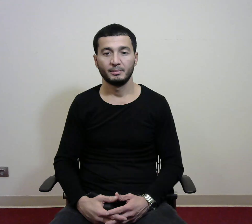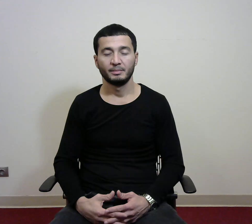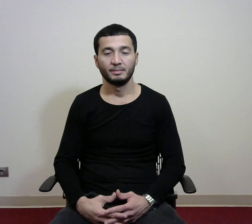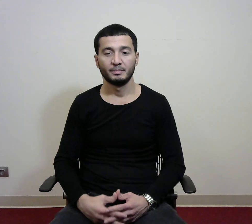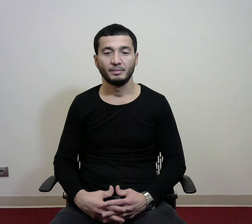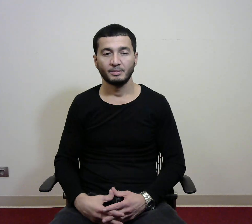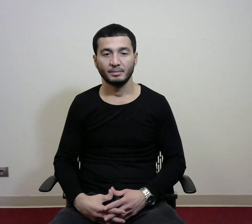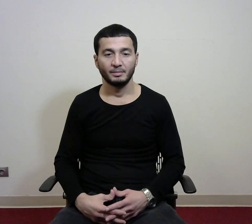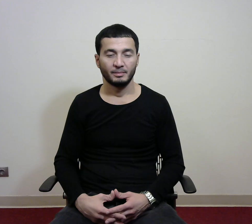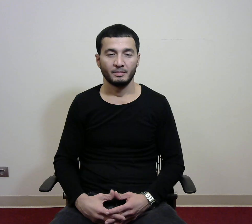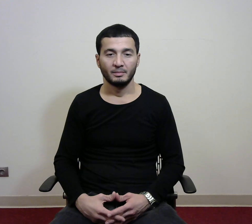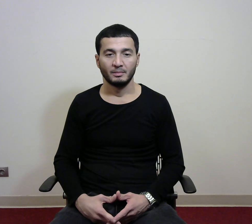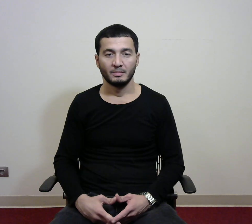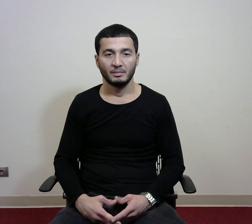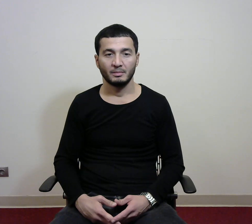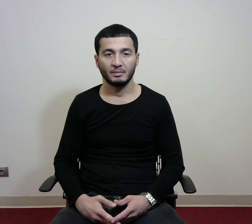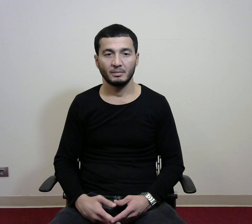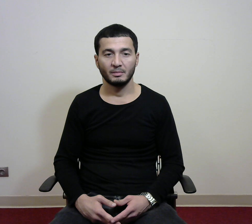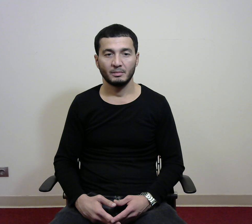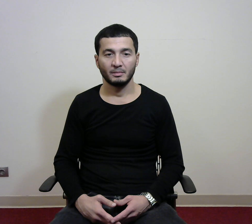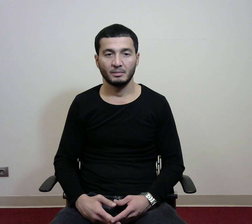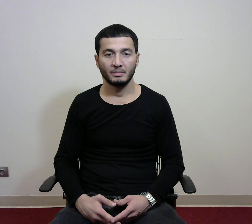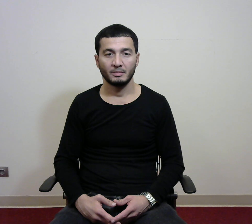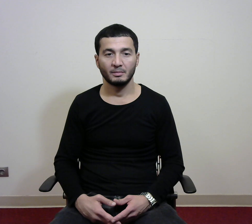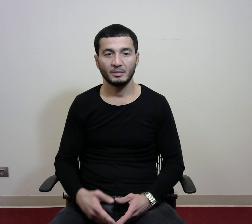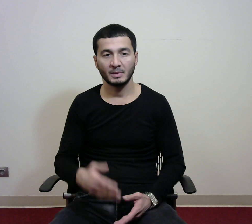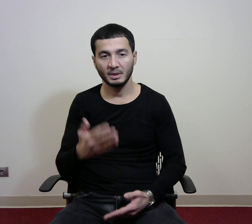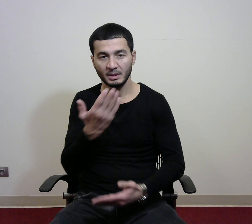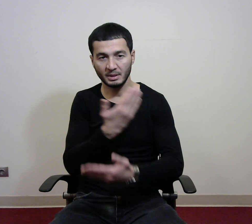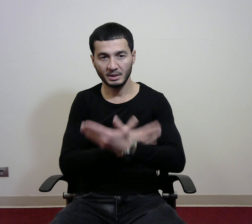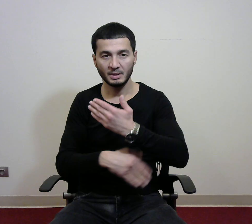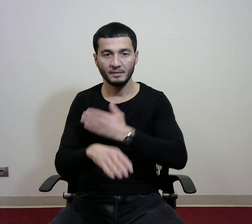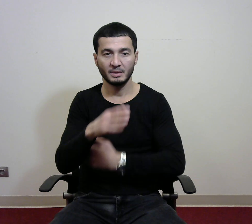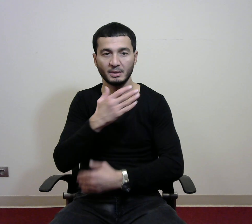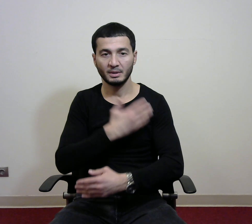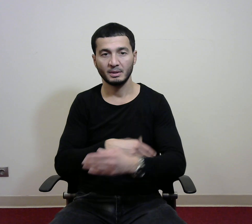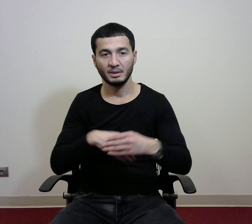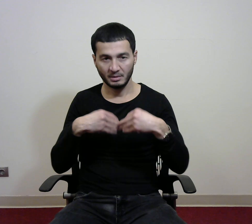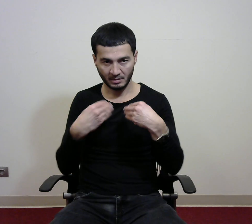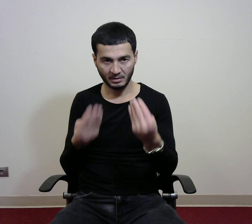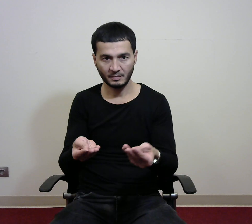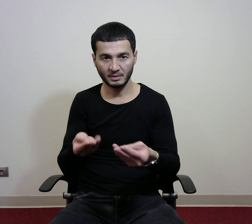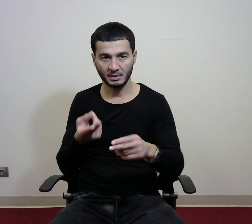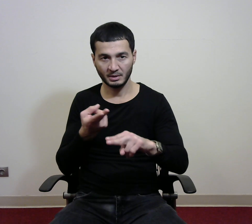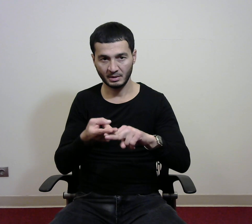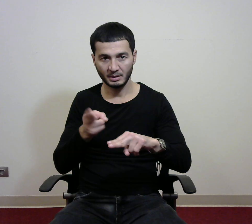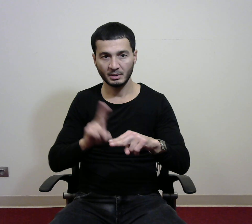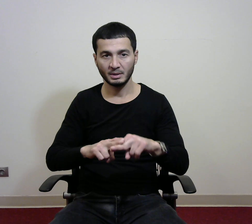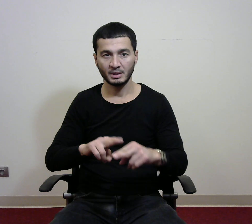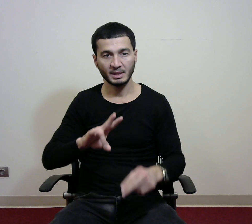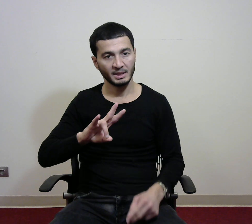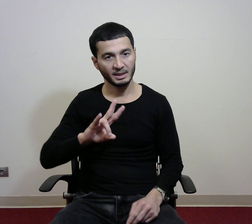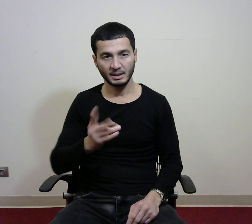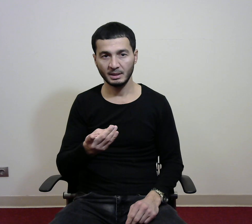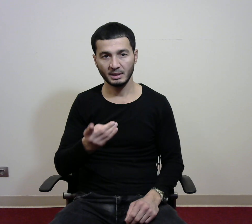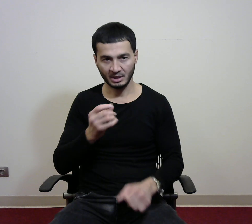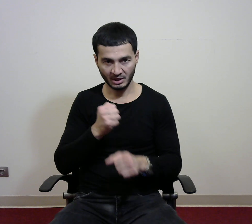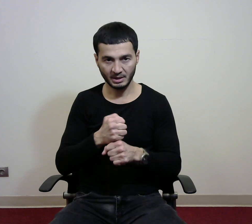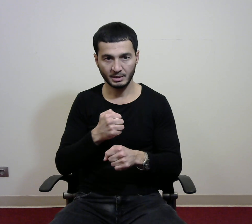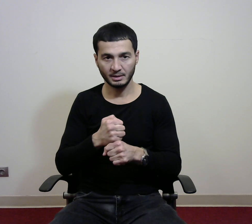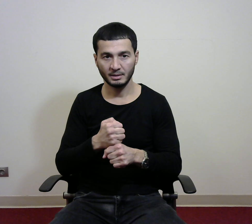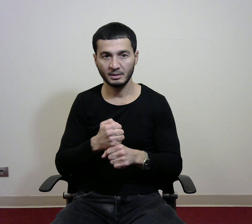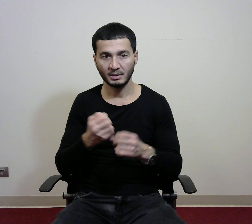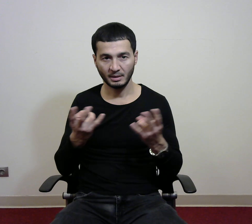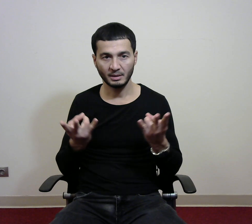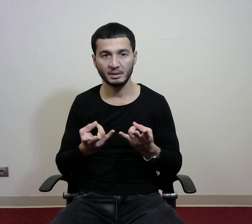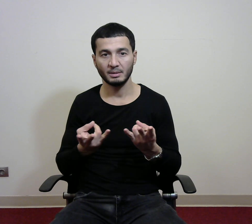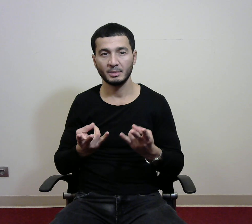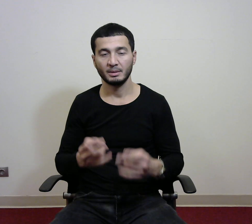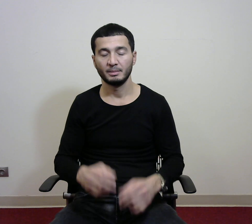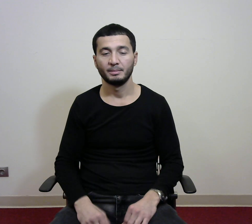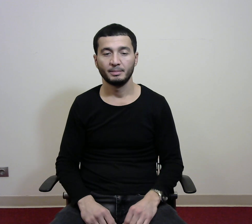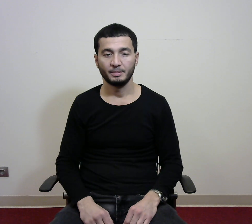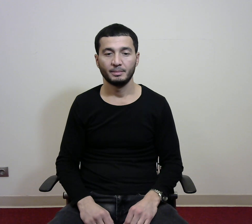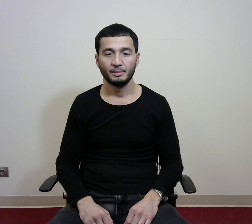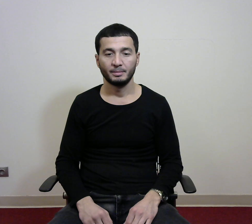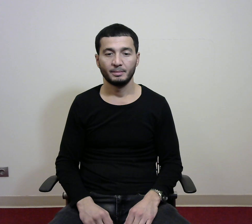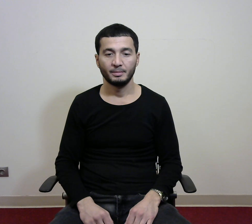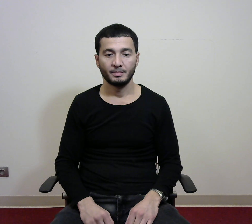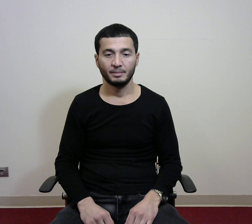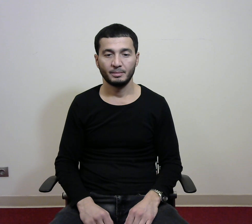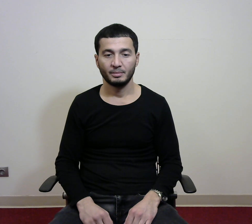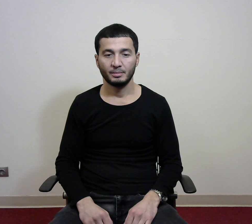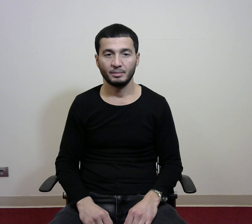Əlilliyin təyin olunması üçün nə etmək lazımdır?